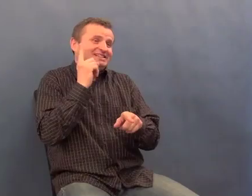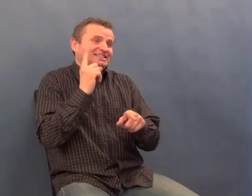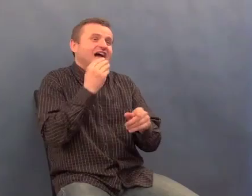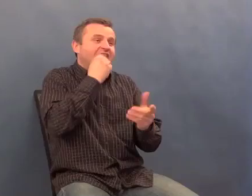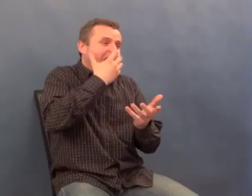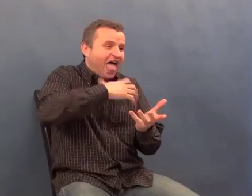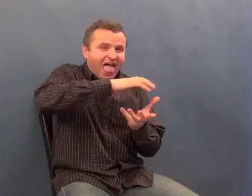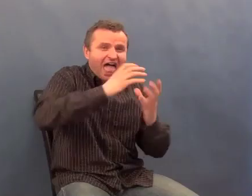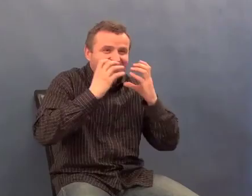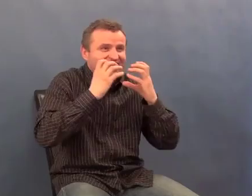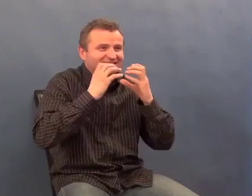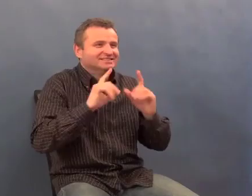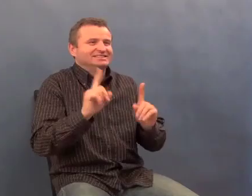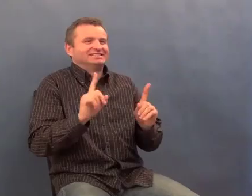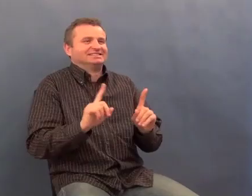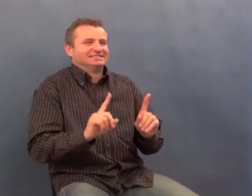Nie jeść hamburgerów, zakaz!